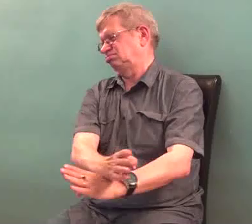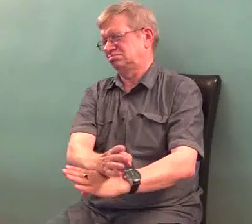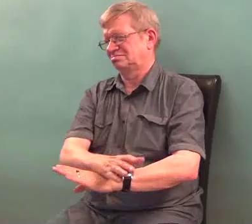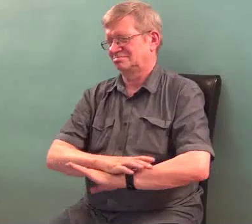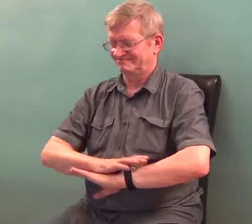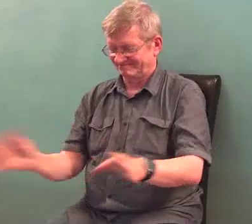Koniec.